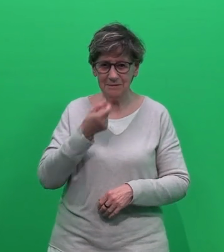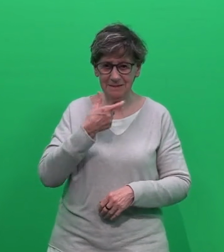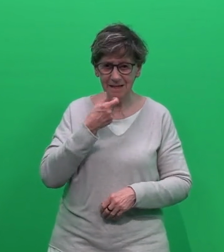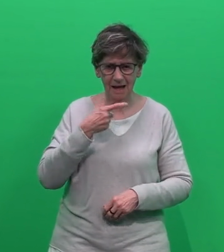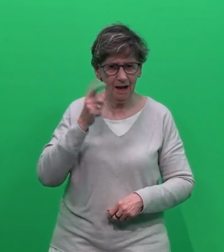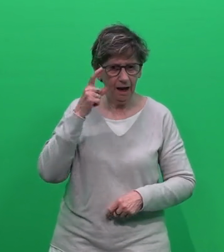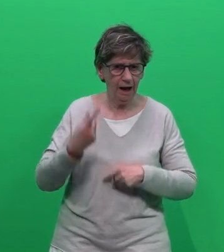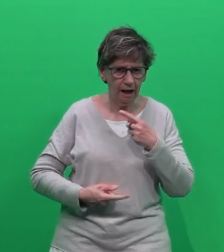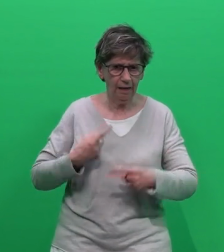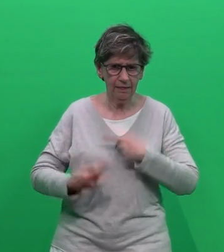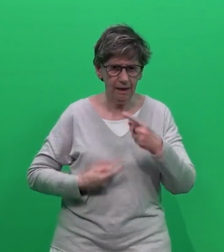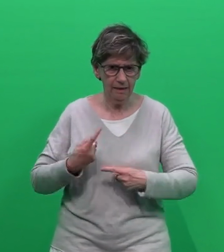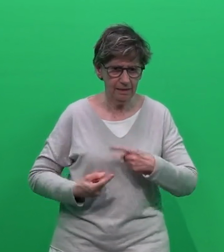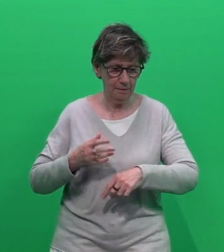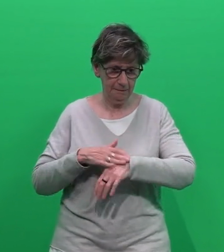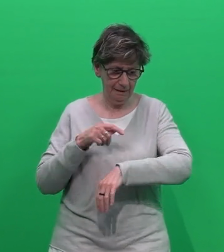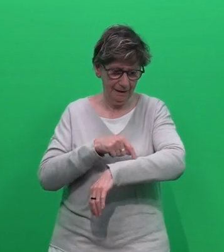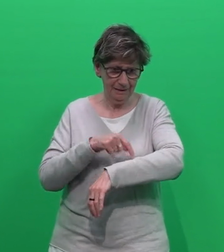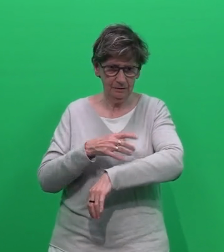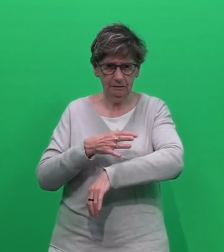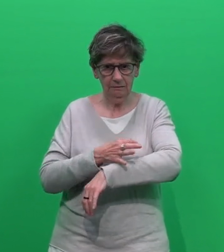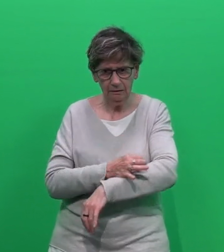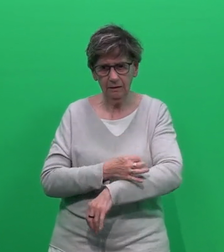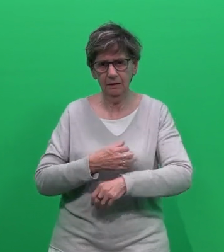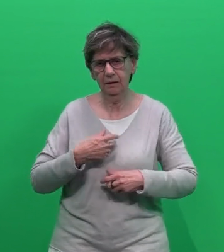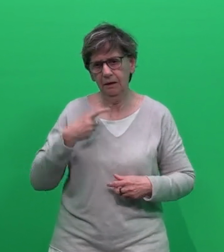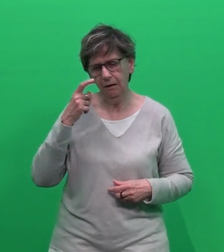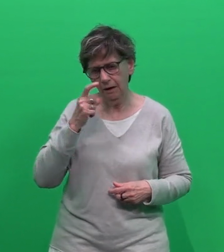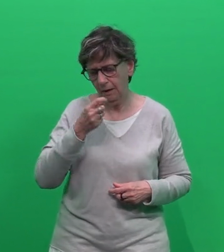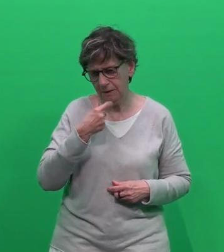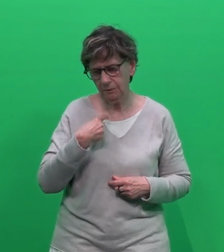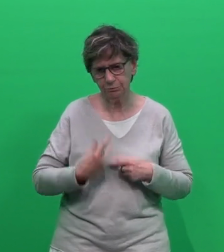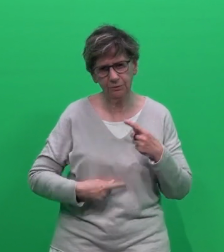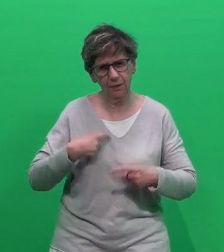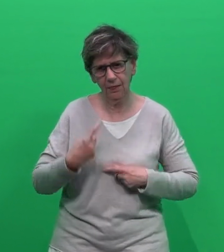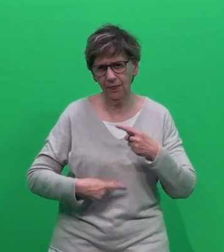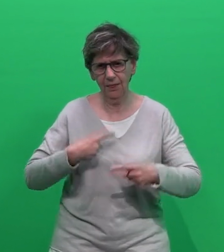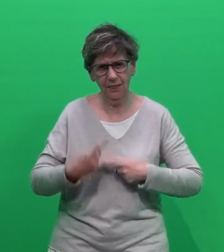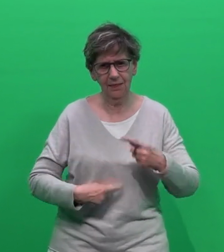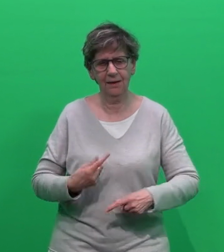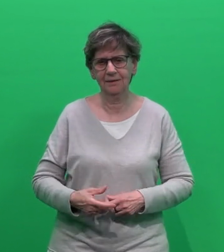Em prenc pastilles cada dia perquè la taca del braç es redueixi, les prenc cada dia.